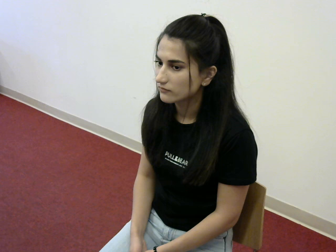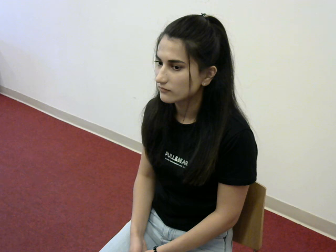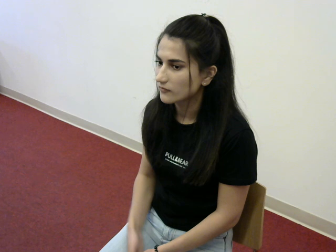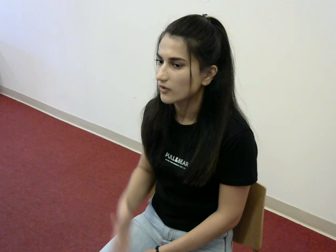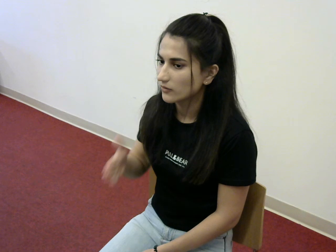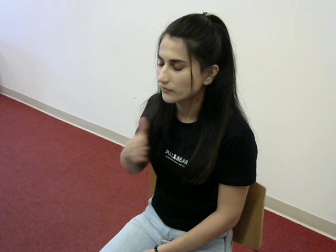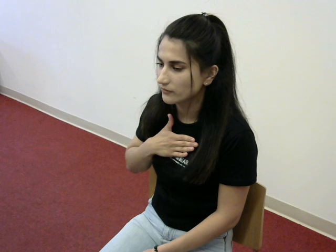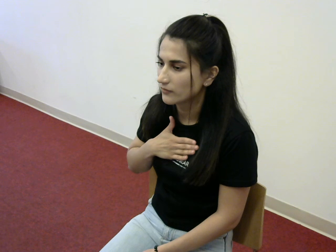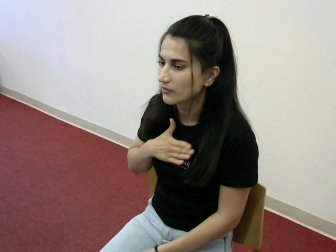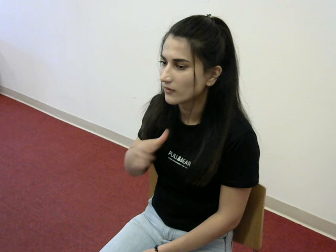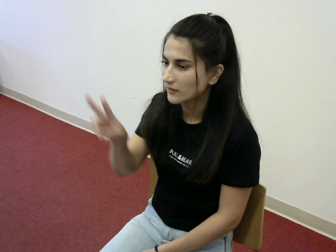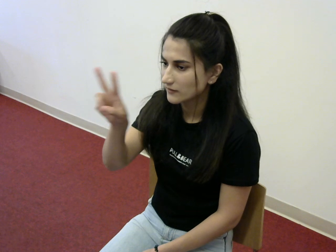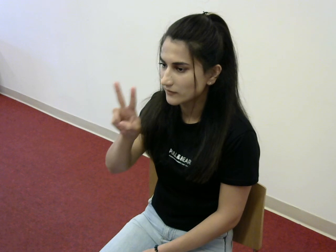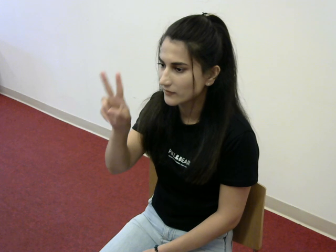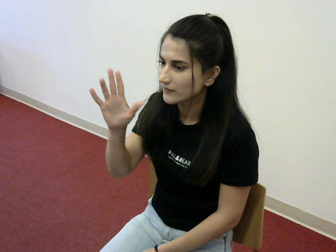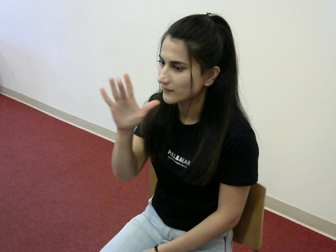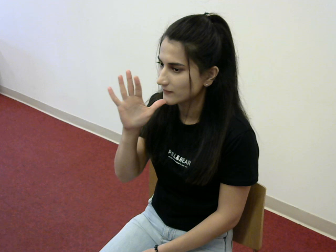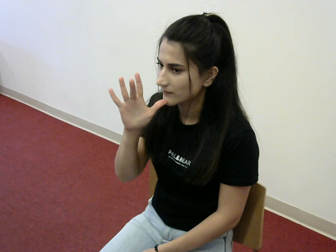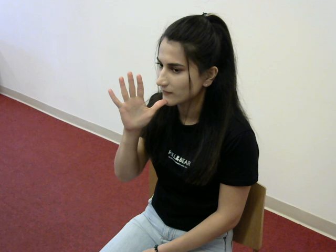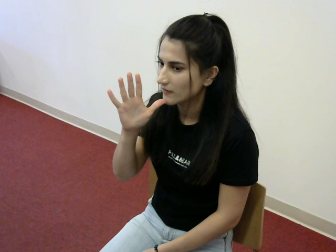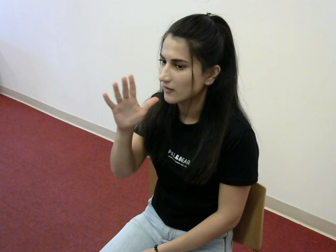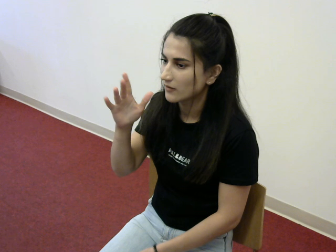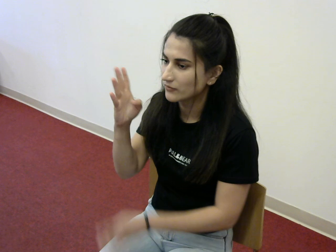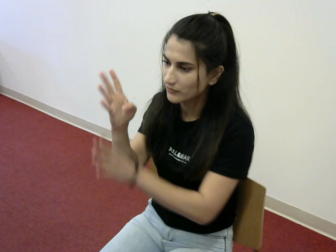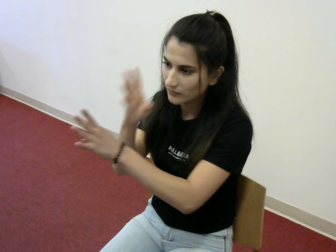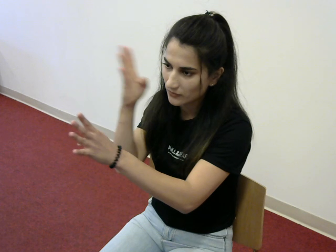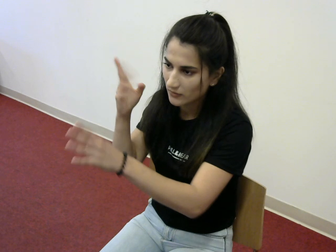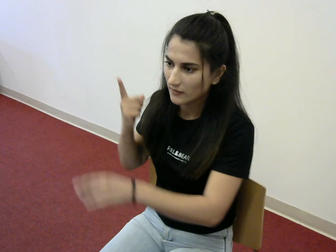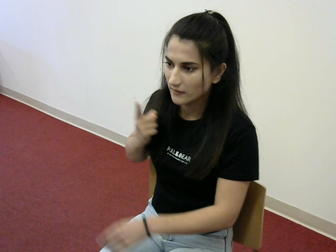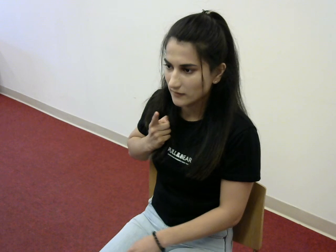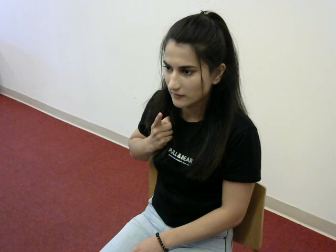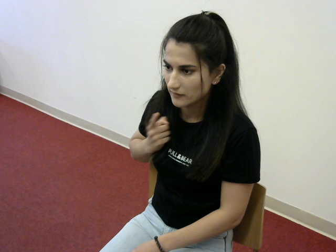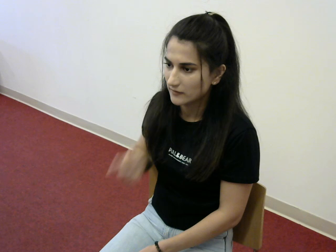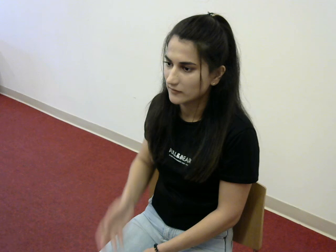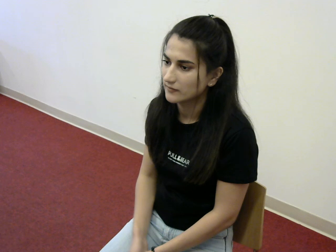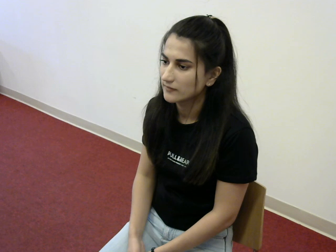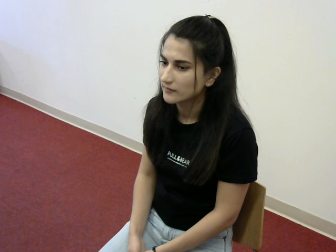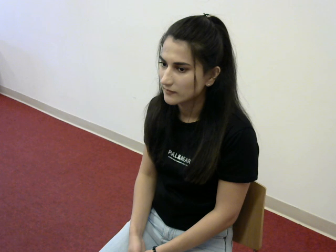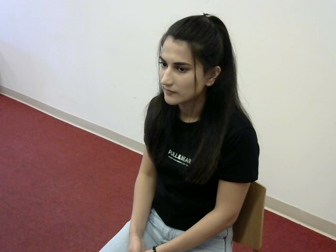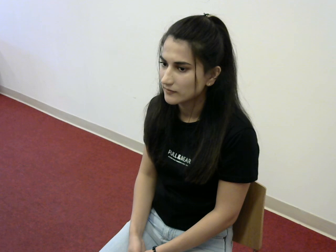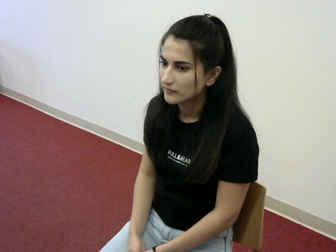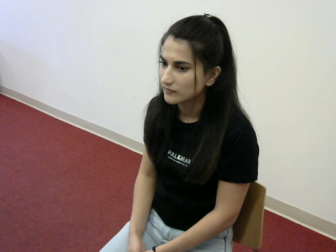Mən iki saatdır növbədə gözləyirəm